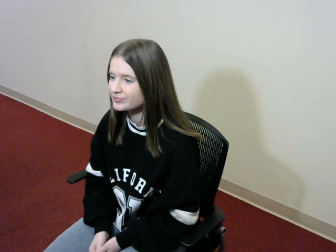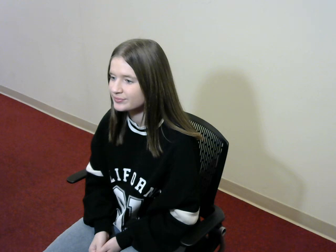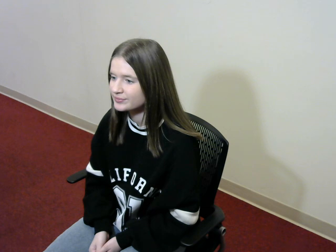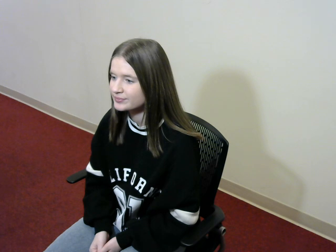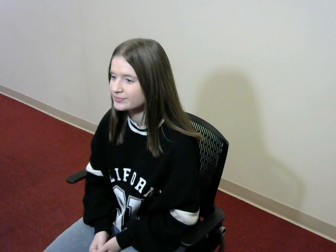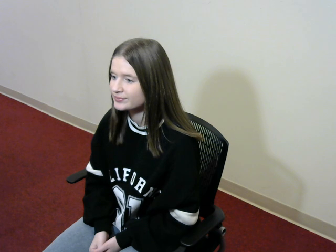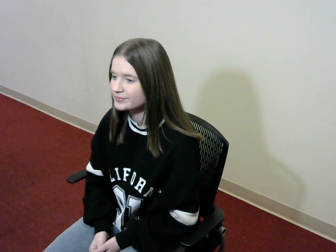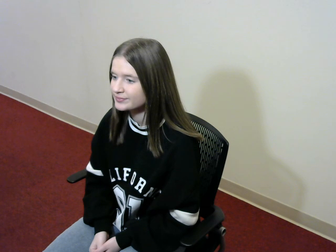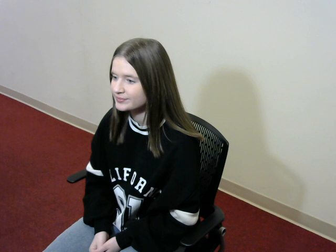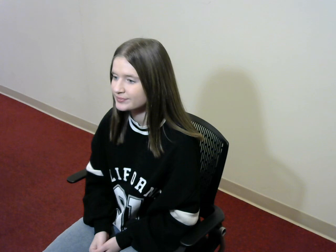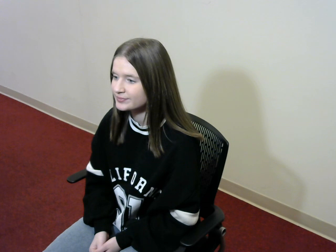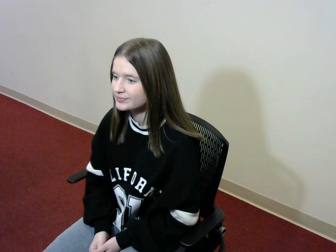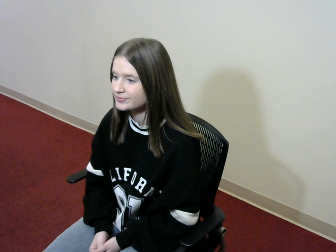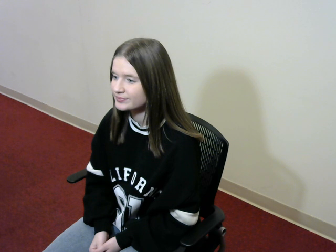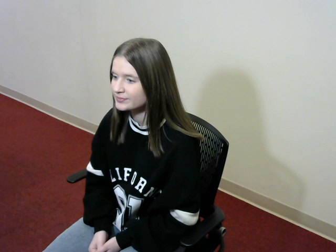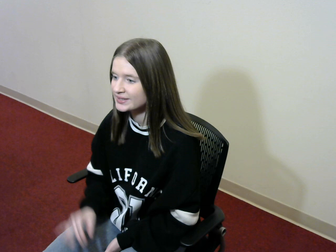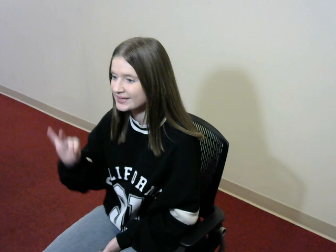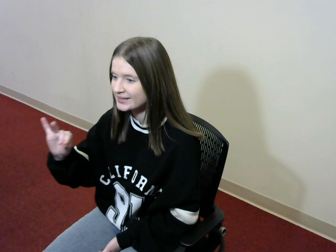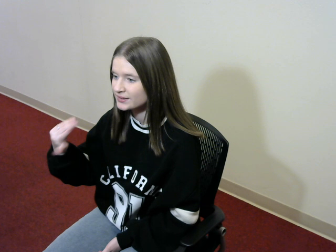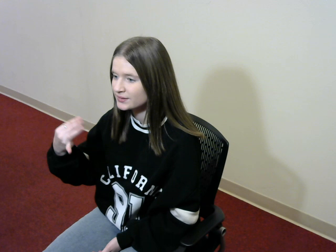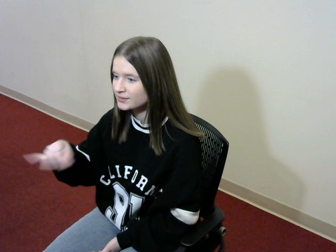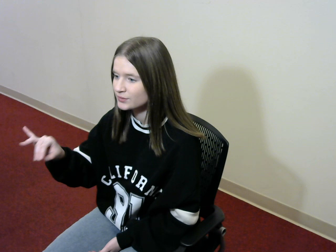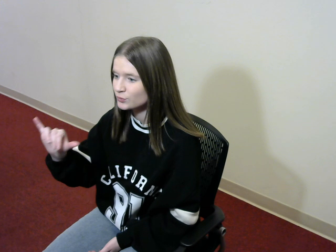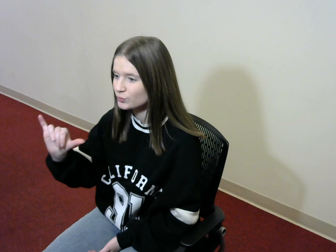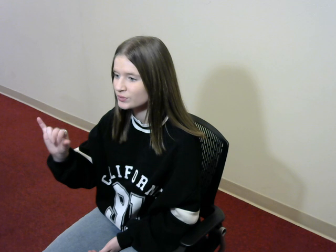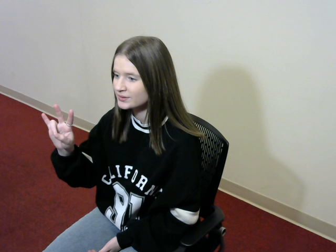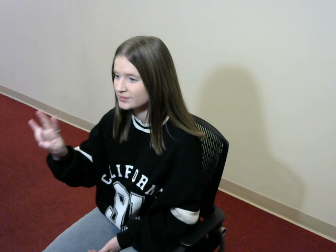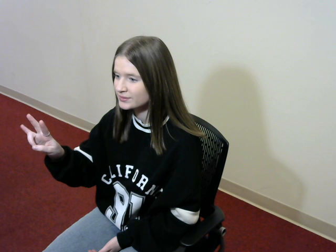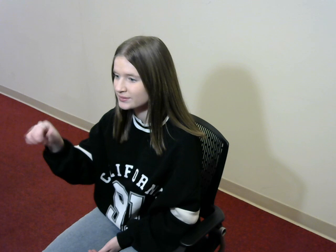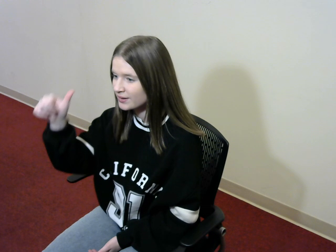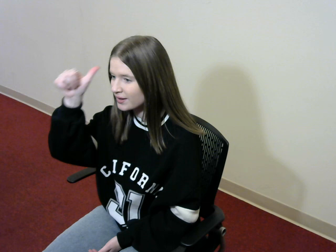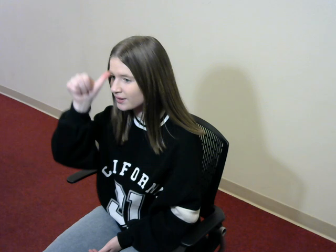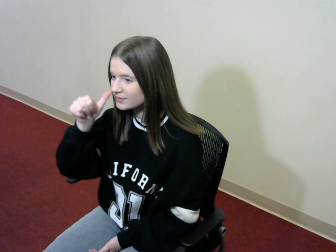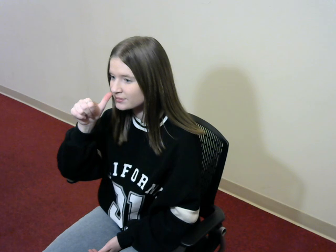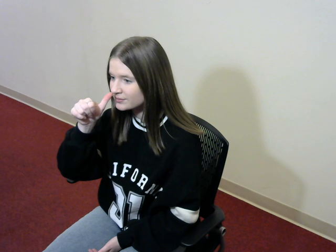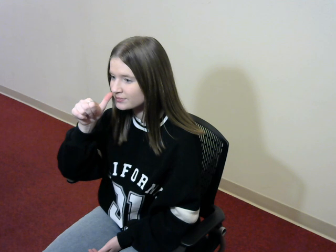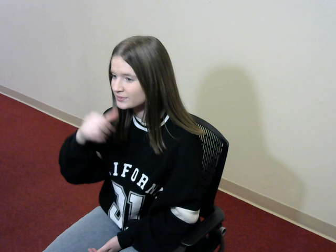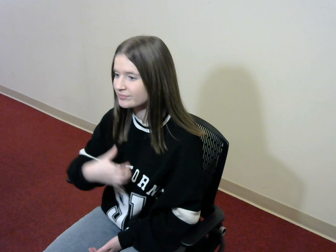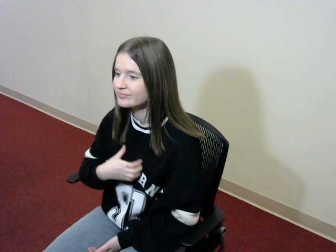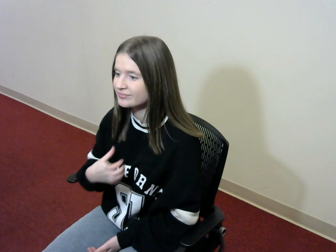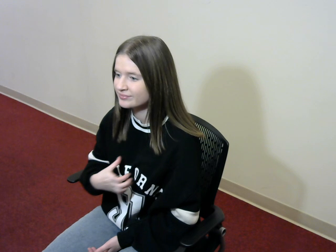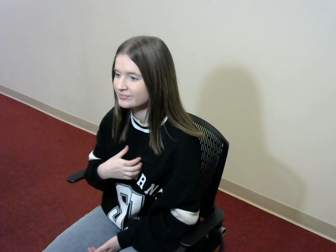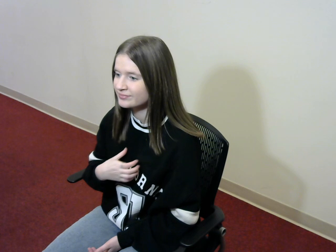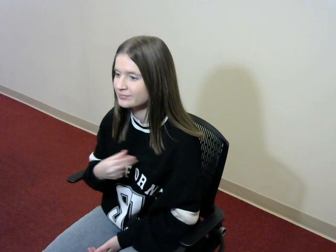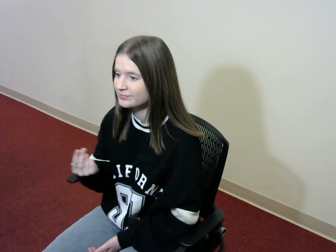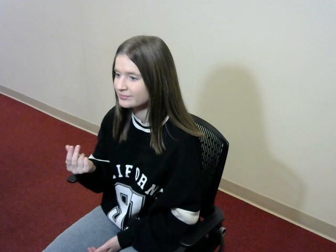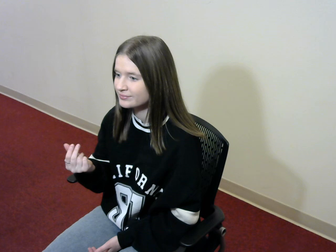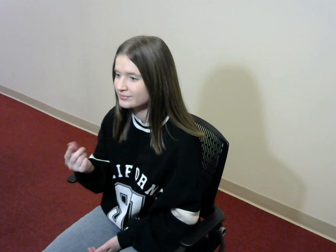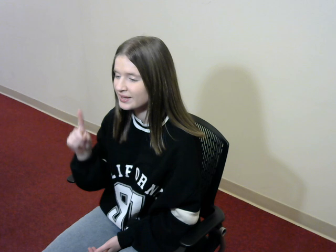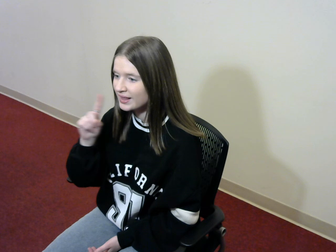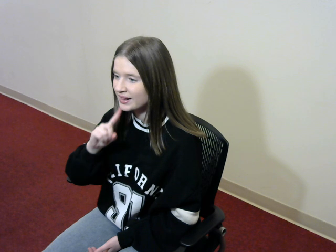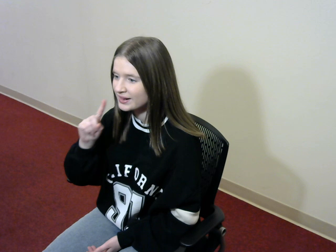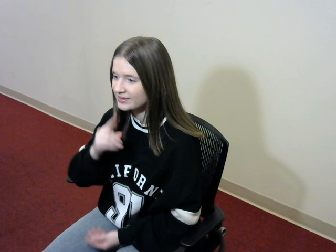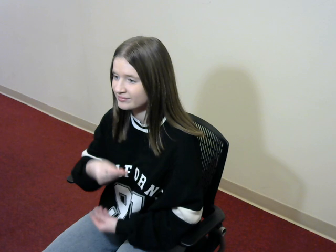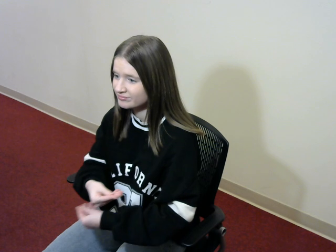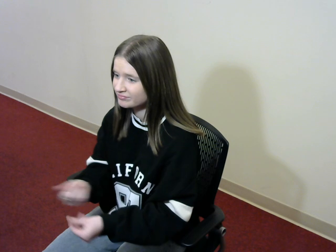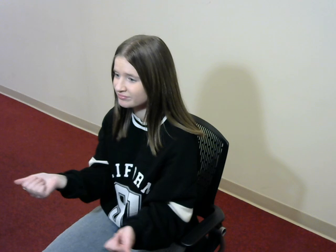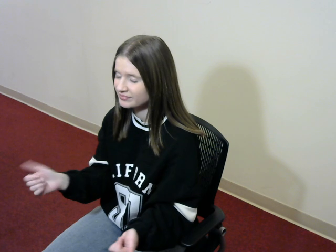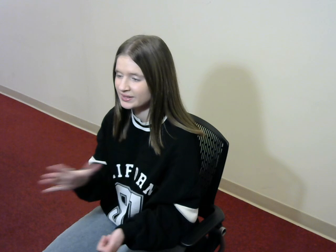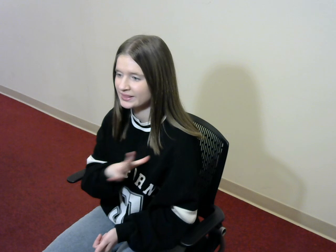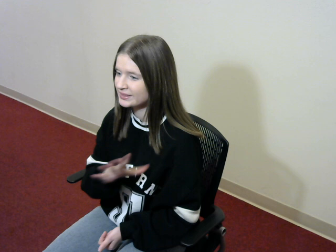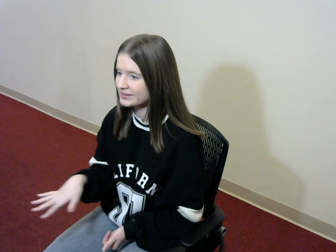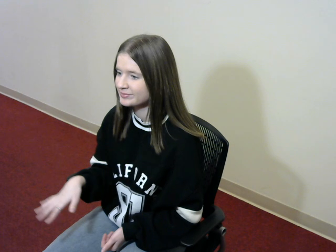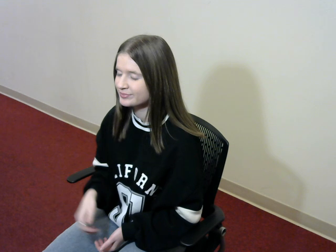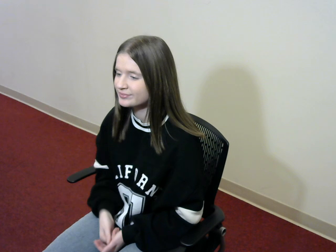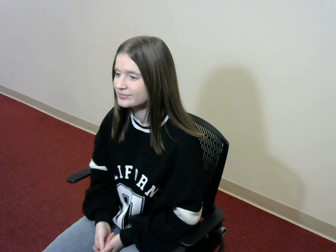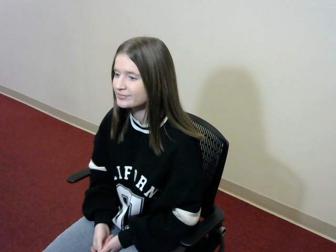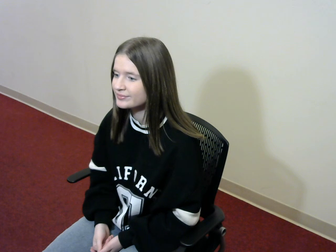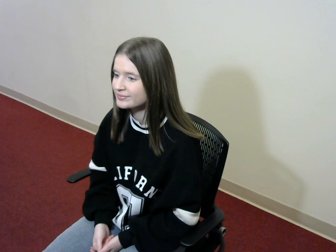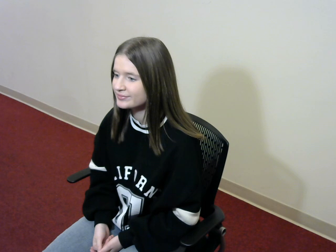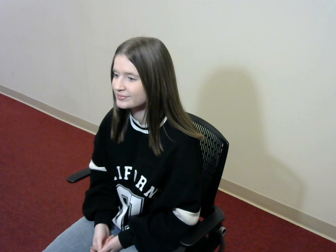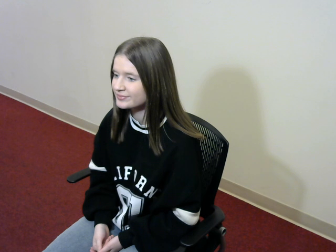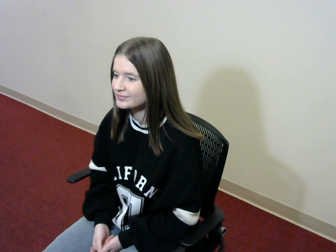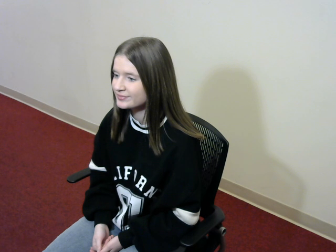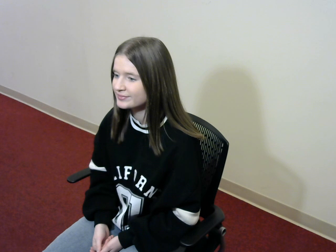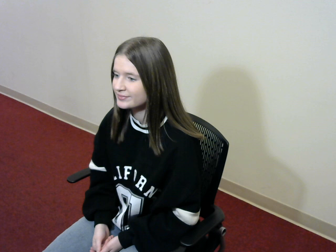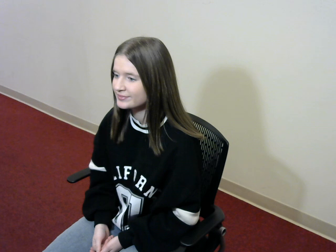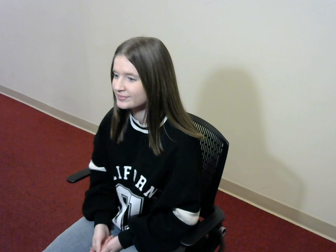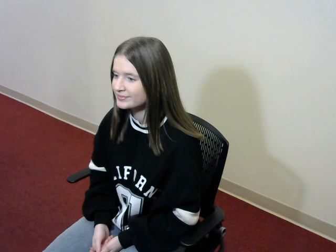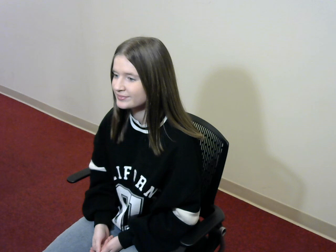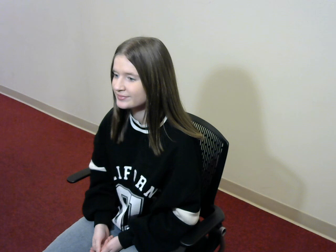İyun ayının sosial müavinətləri hələ ki, ödənilməyib